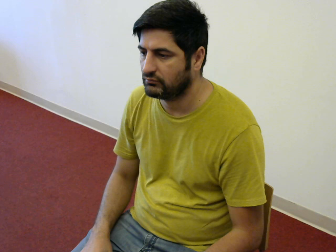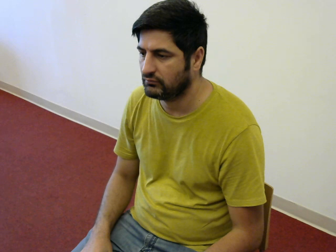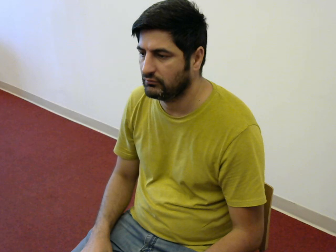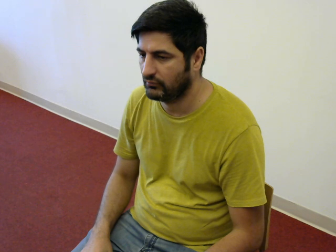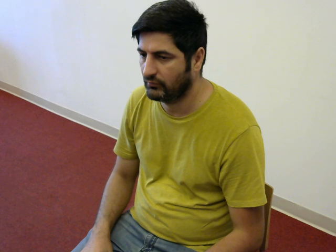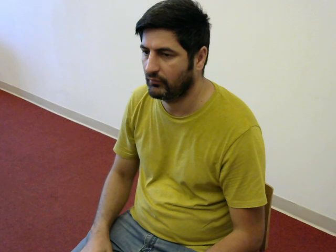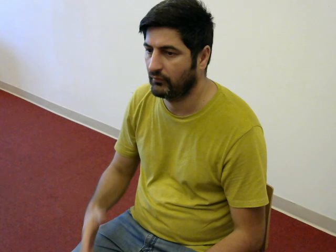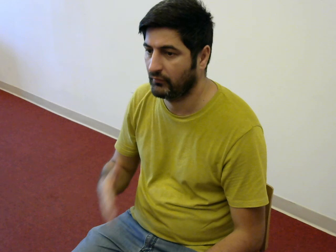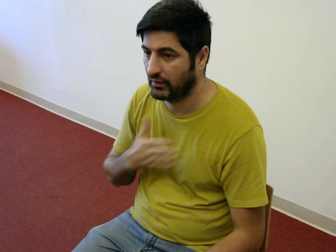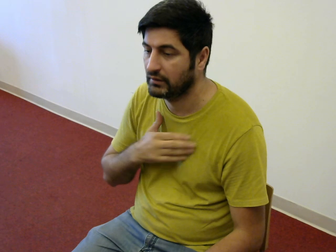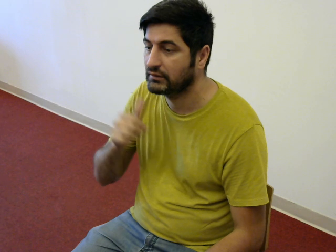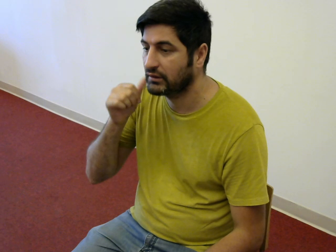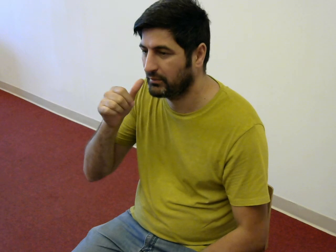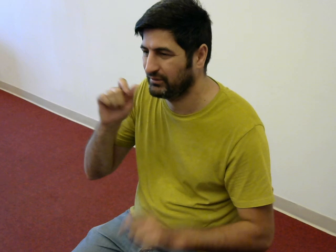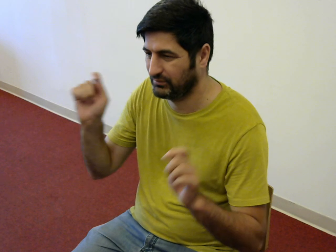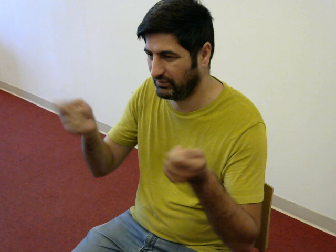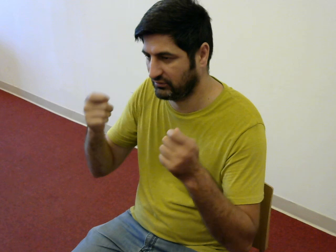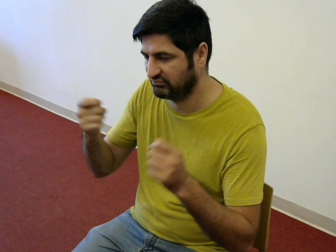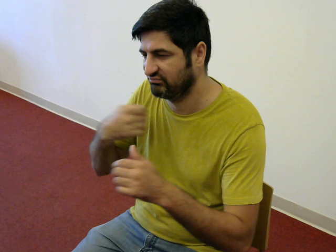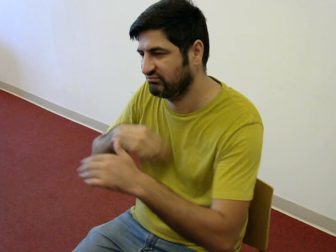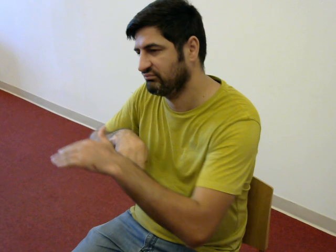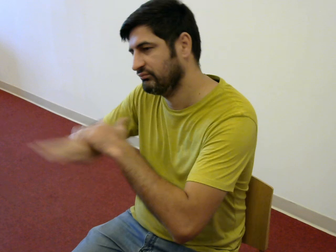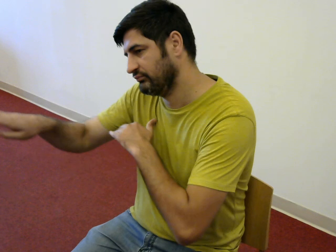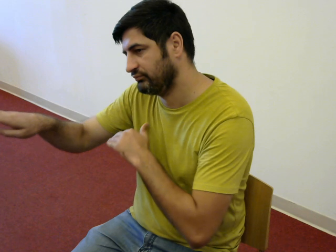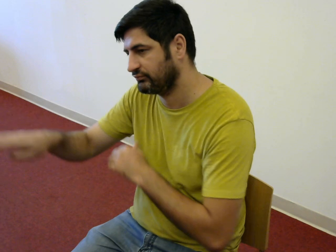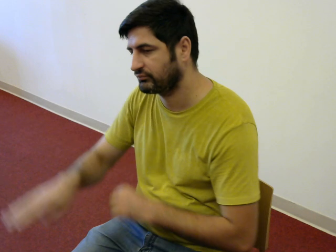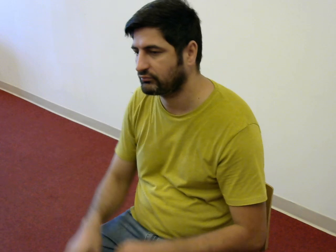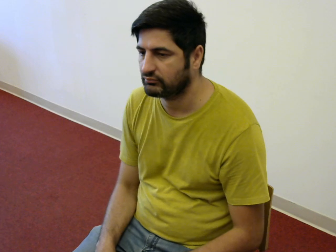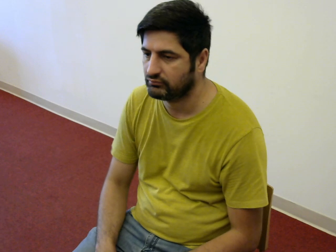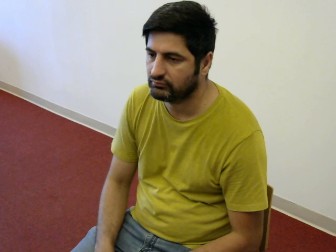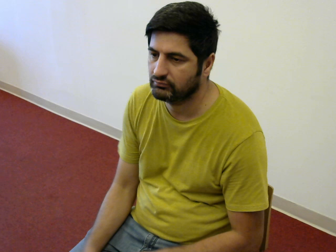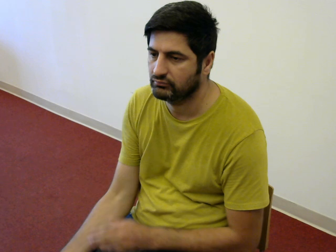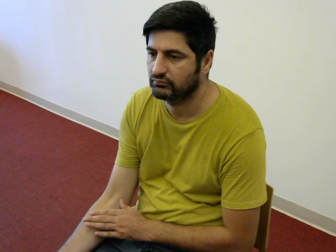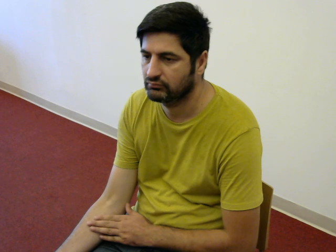Mən sabah toya gedirəm